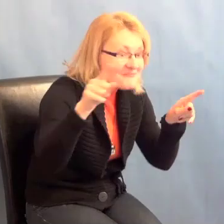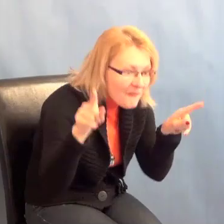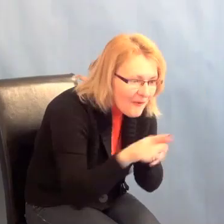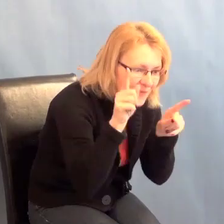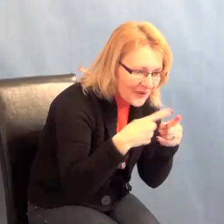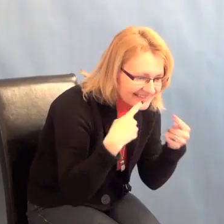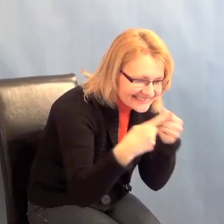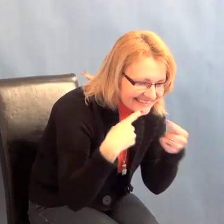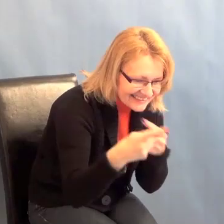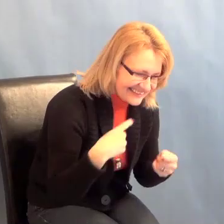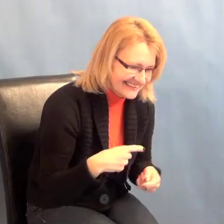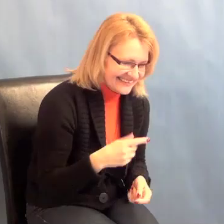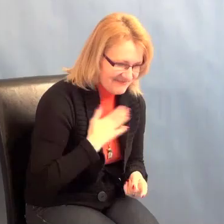Taki sam termin, udało się po rozmowie.